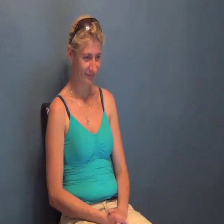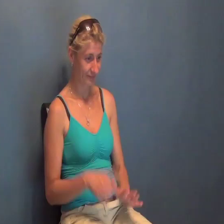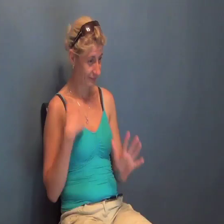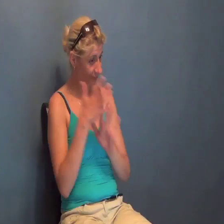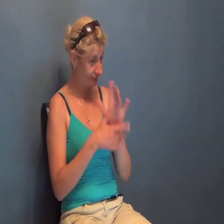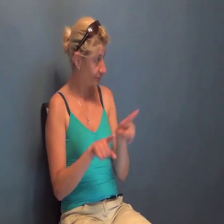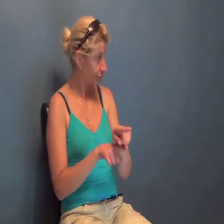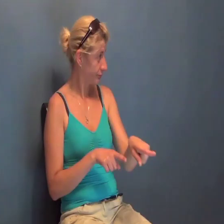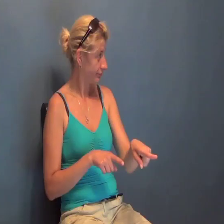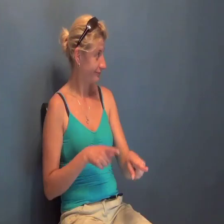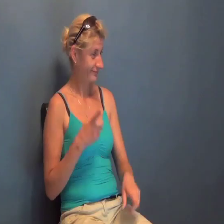Mam zamigać tak samo jak to?